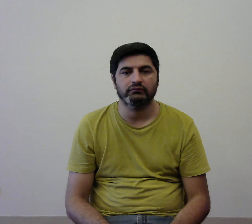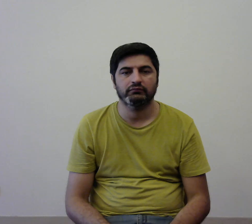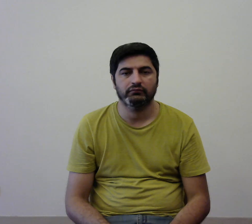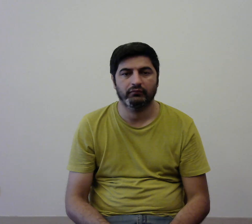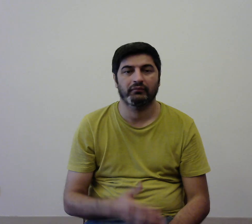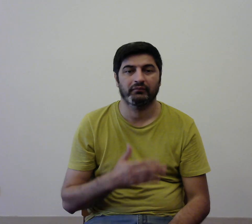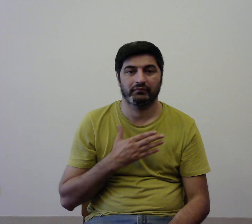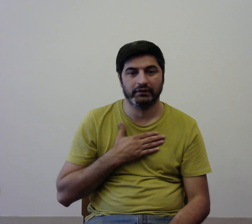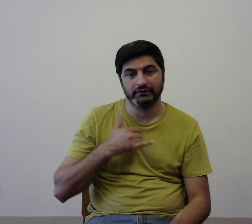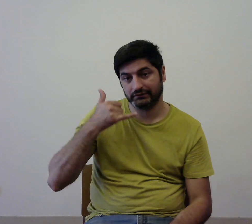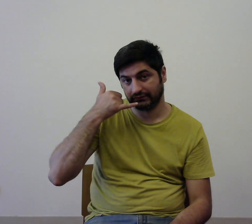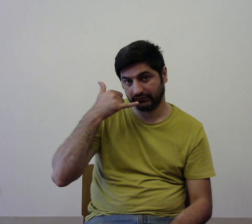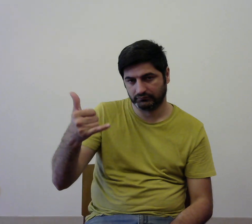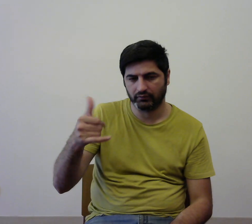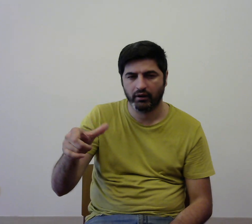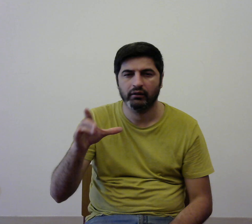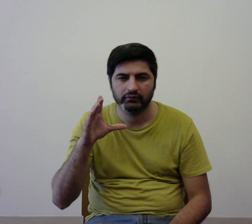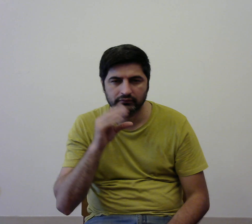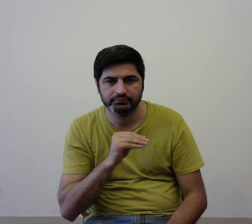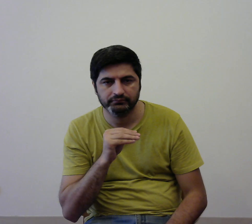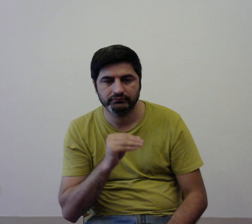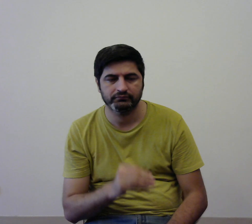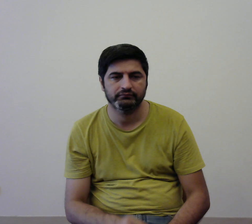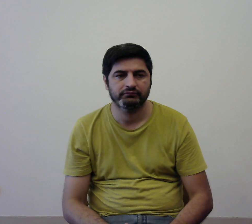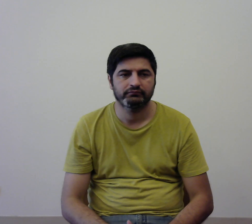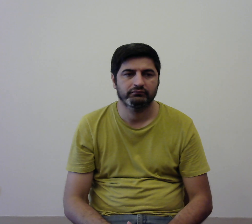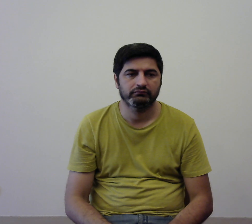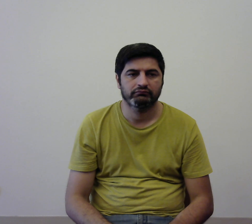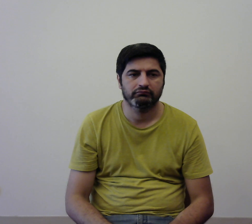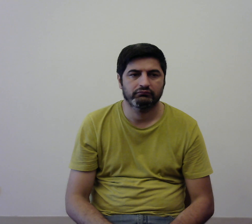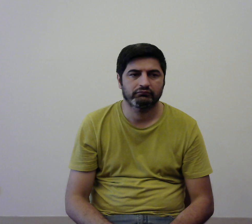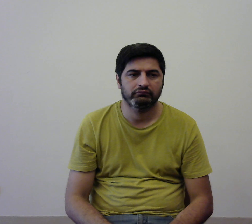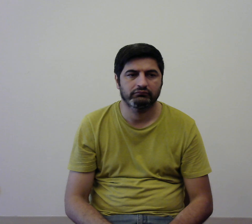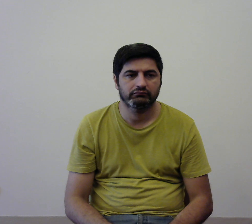Mən zəng edə bilərəmmi?